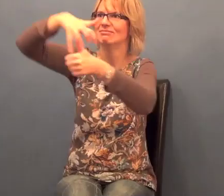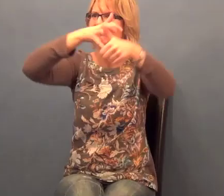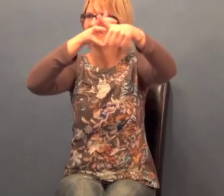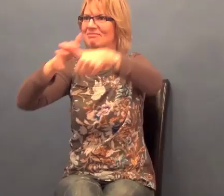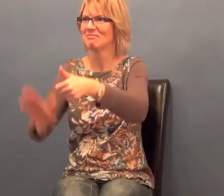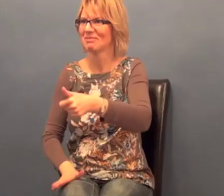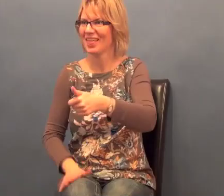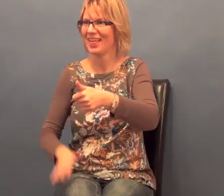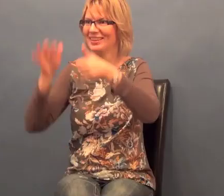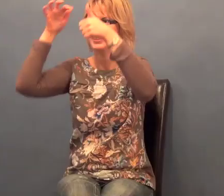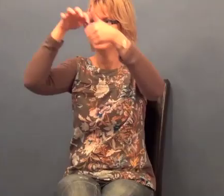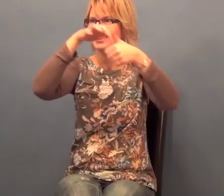Pszczoły gonią psa.